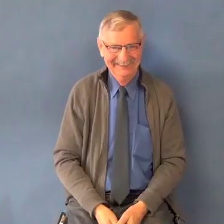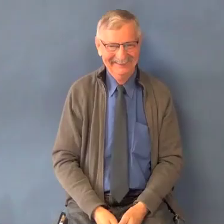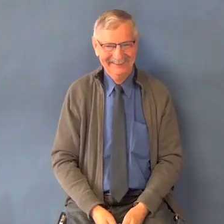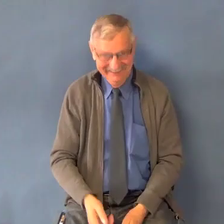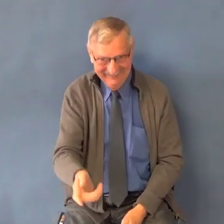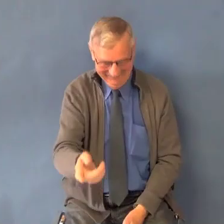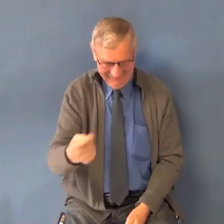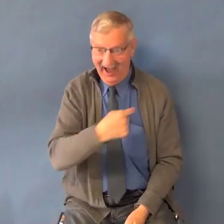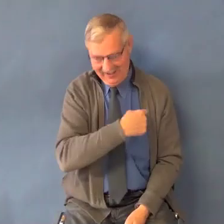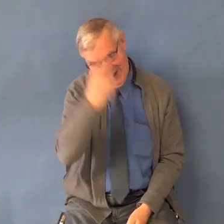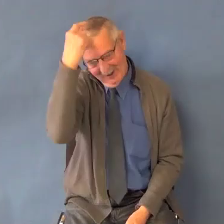No, trafić tu tam.